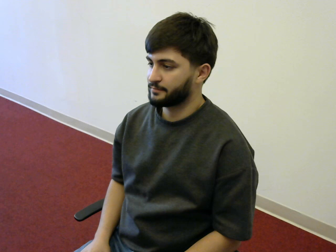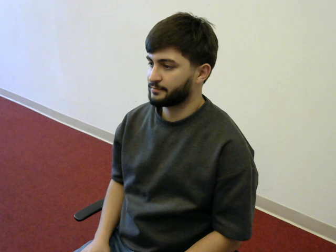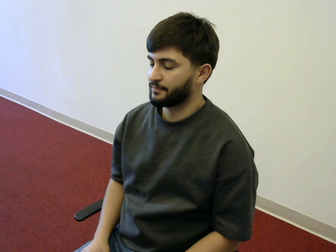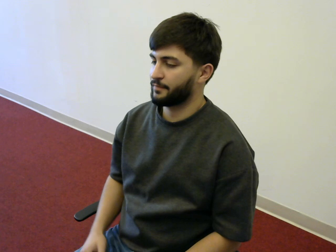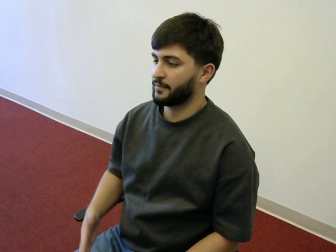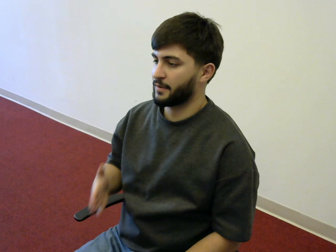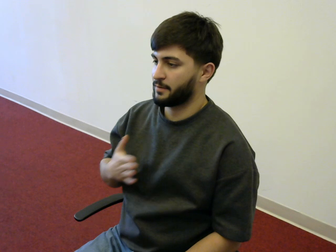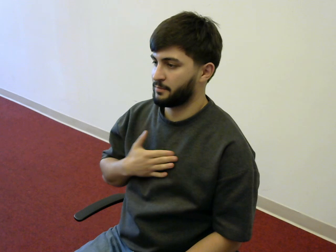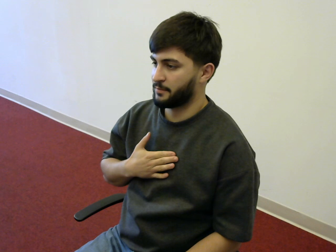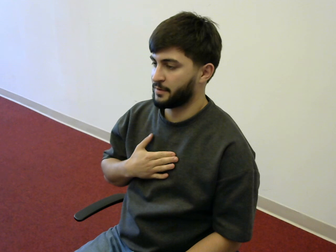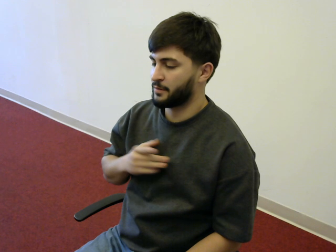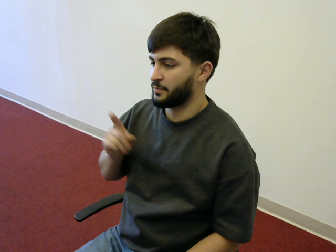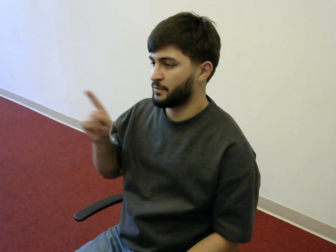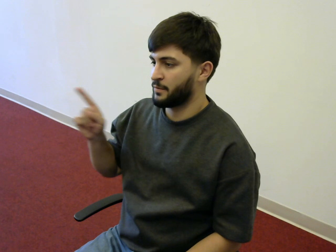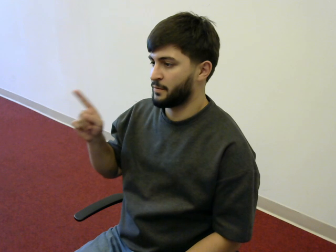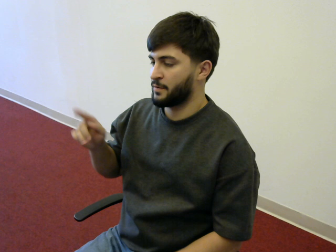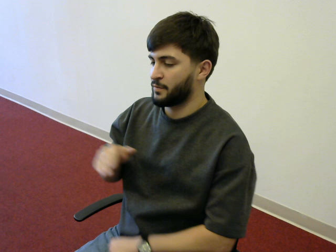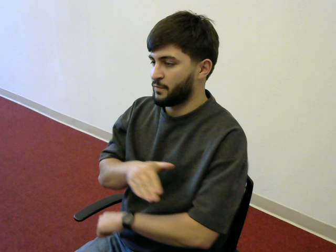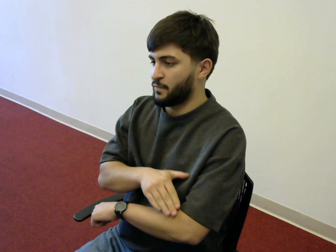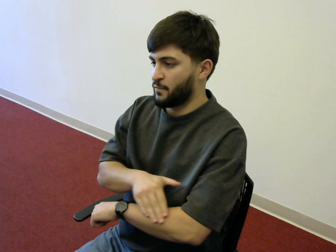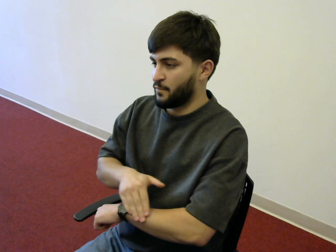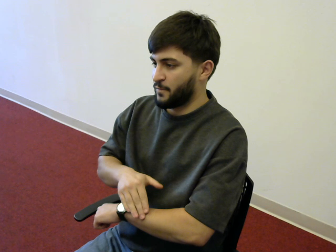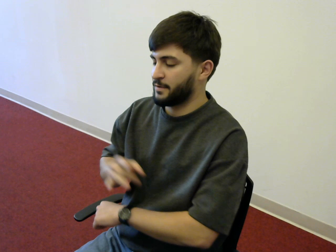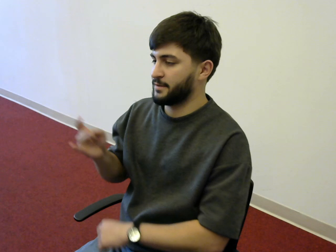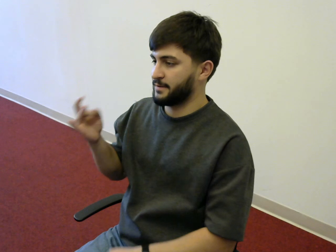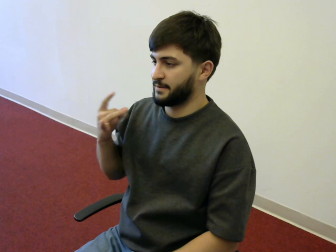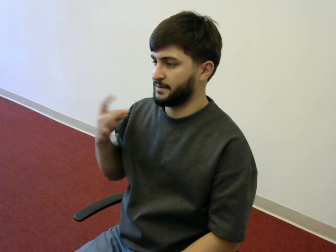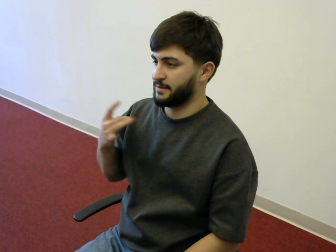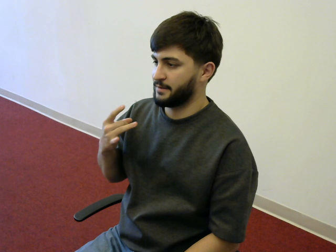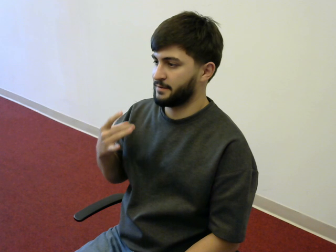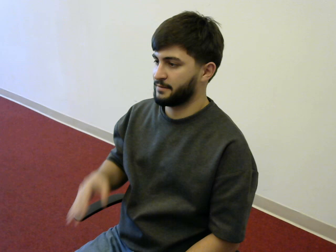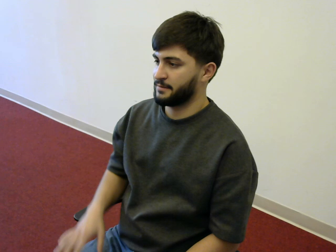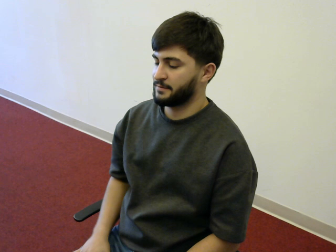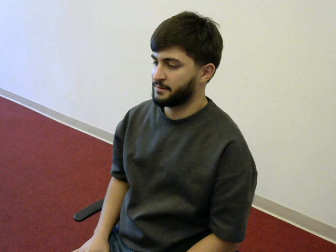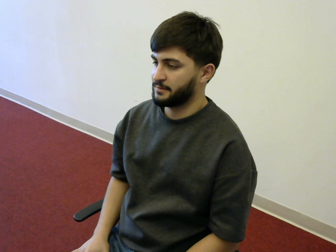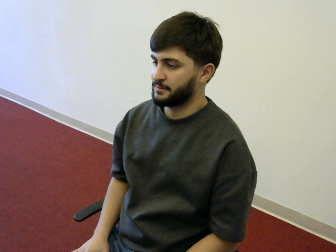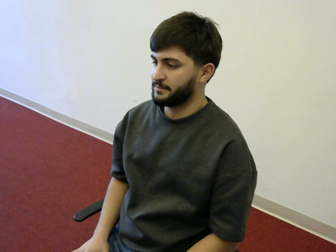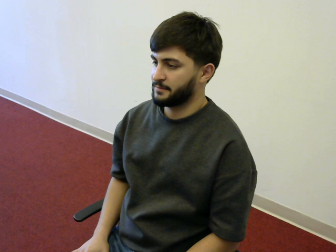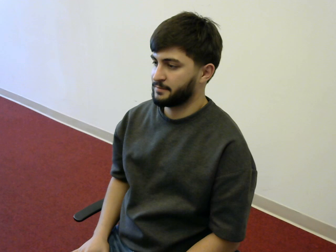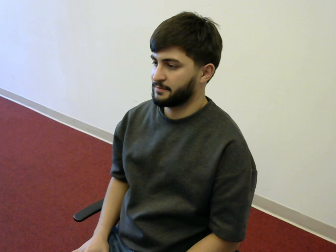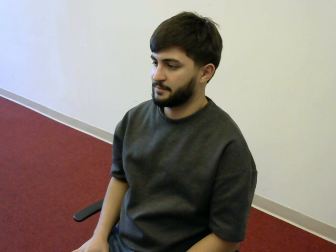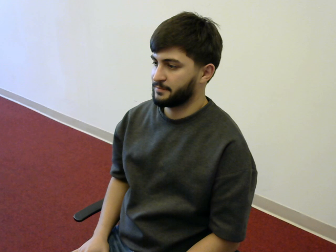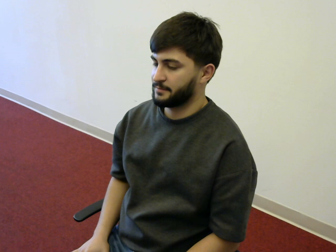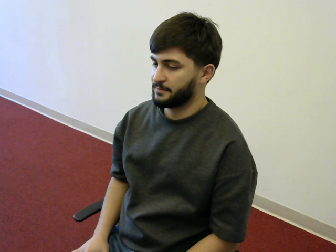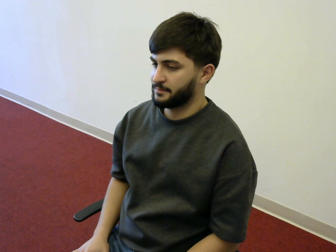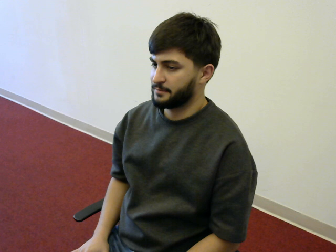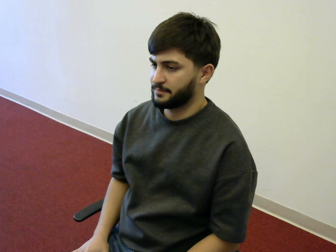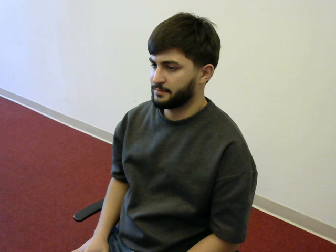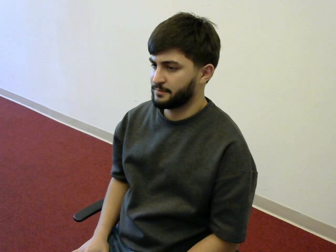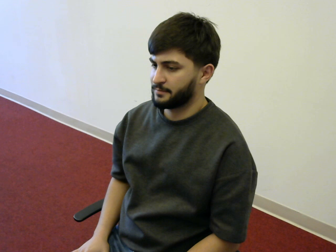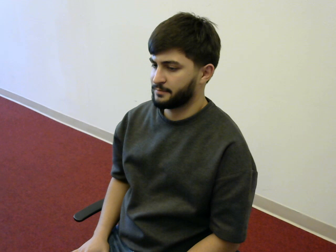Mənə oranın ünvanını deyin